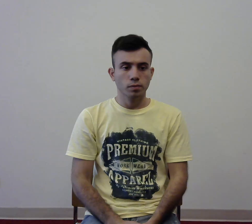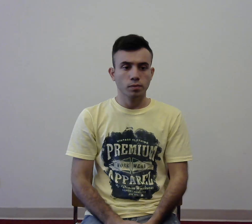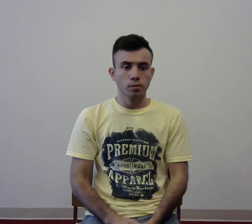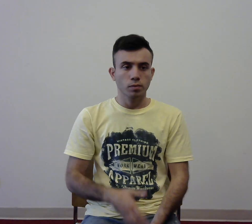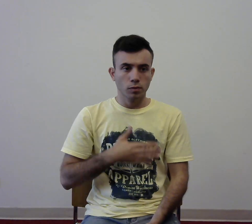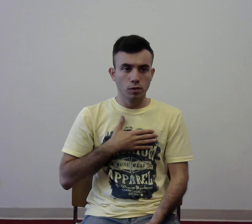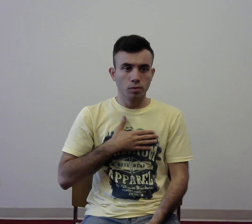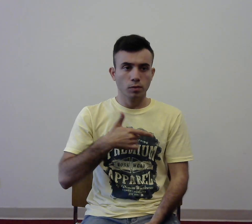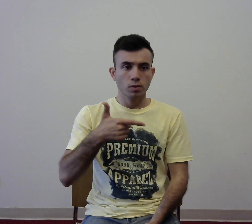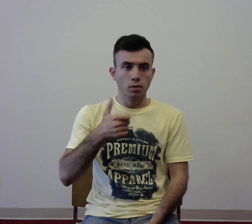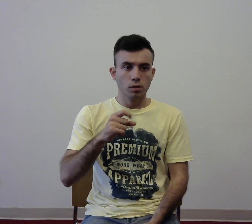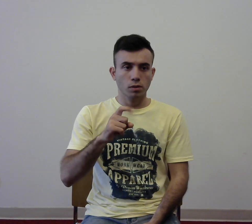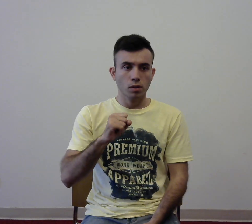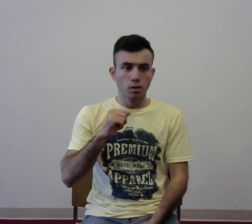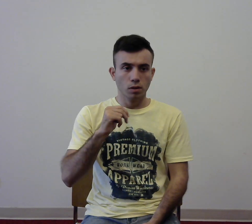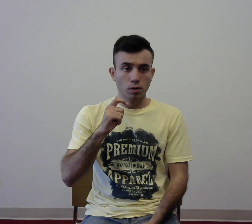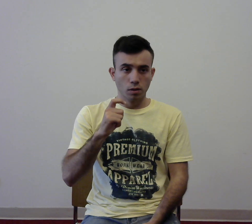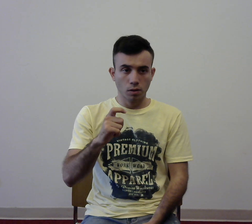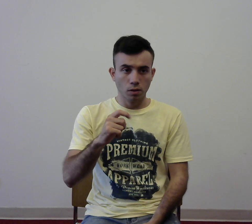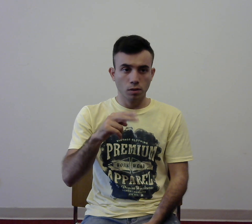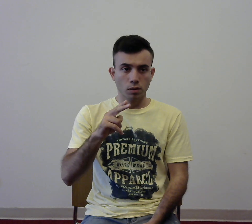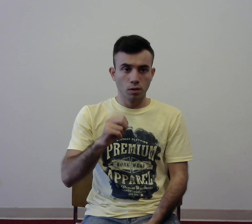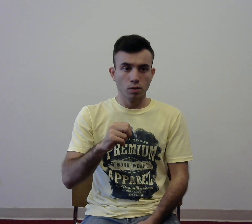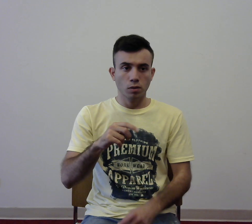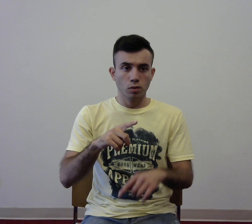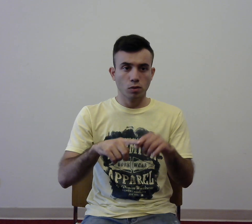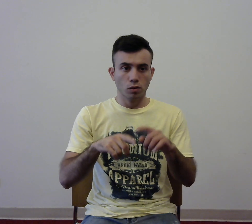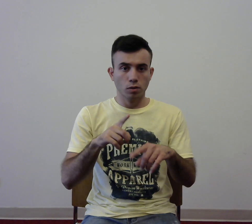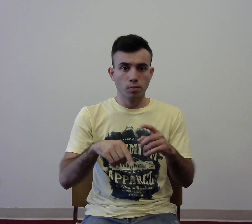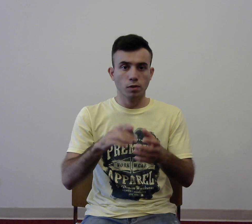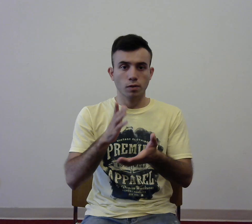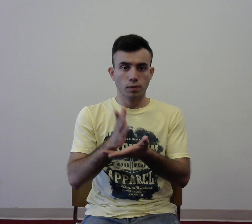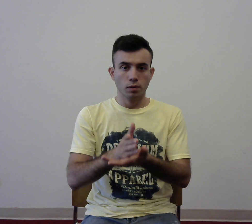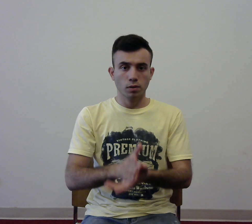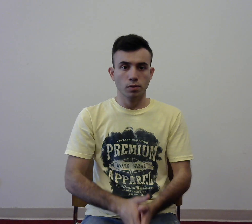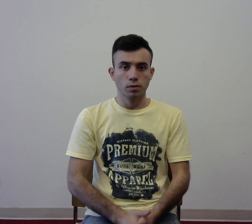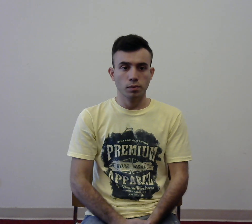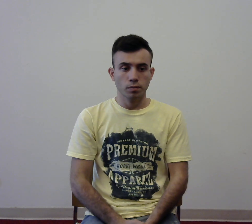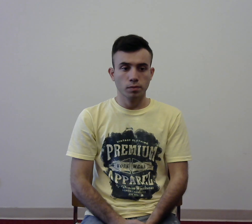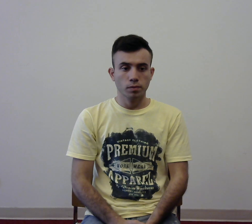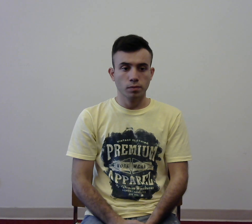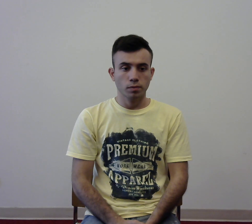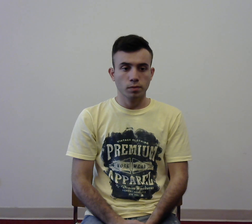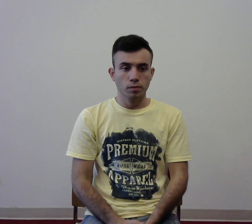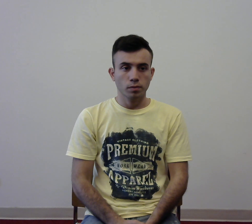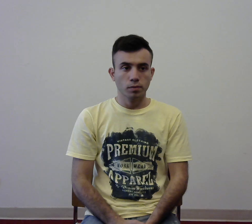Mənim Qazaxda qohumlarım var